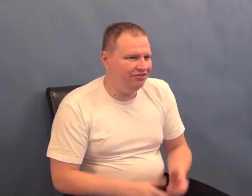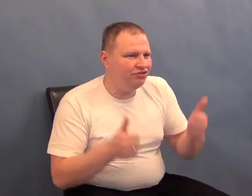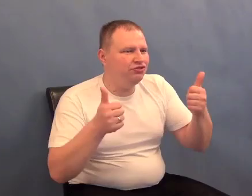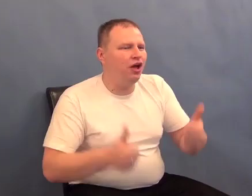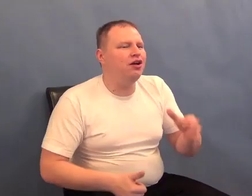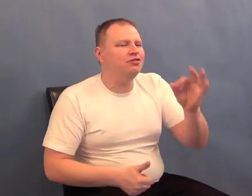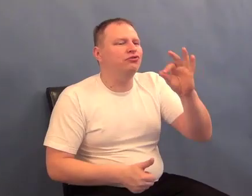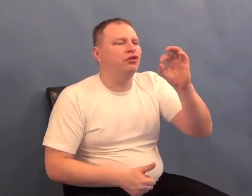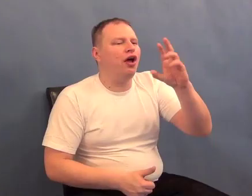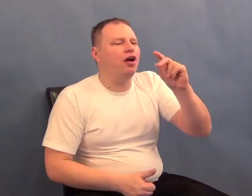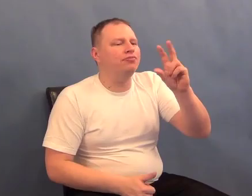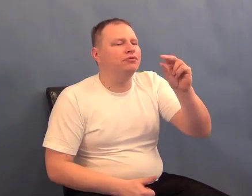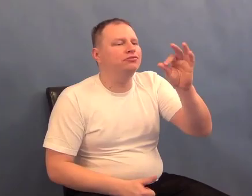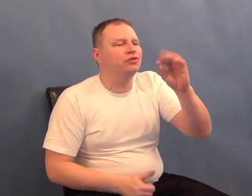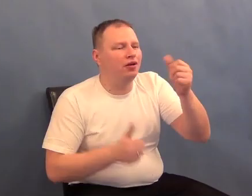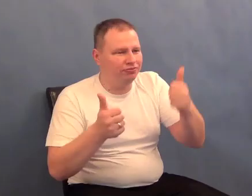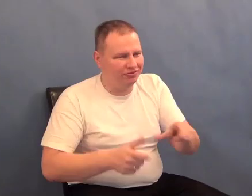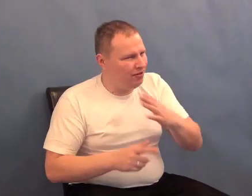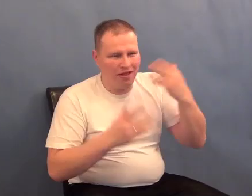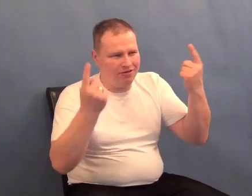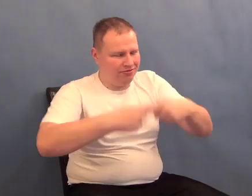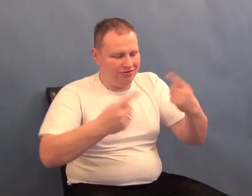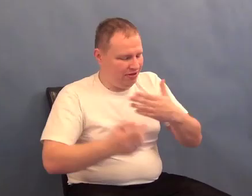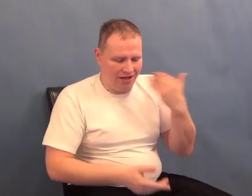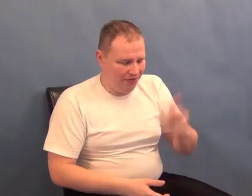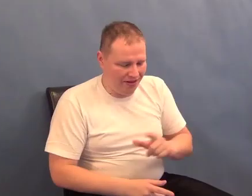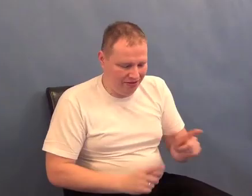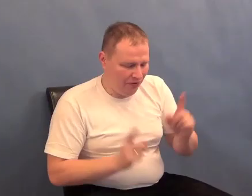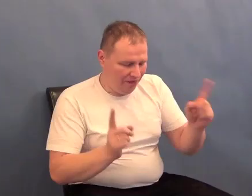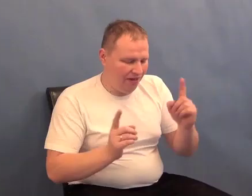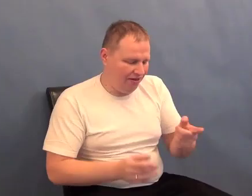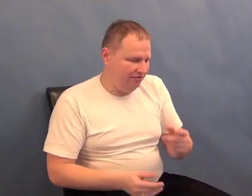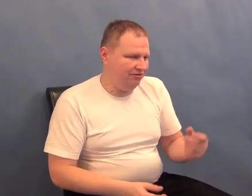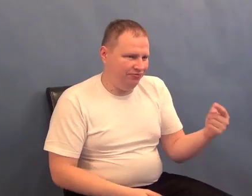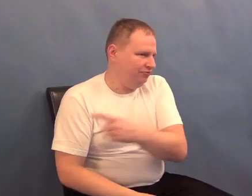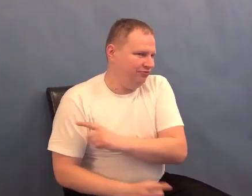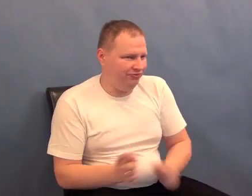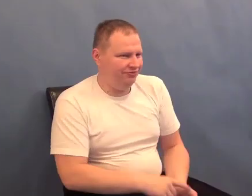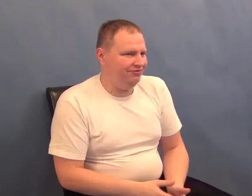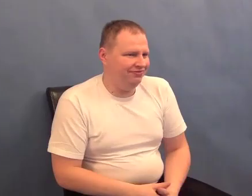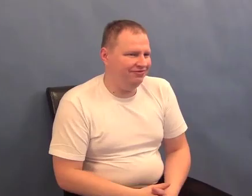Znak stopu jest, nie ma szlabanu, więc trzeba uważać na coś nadjeżdżającego.